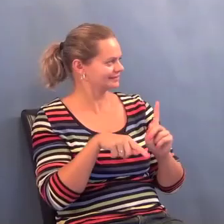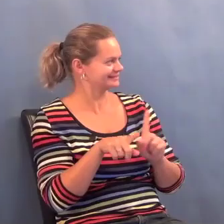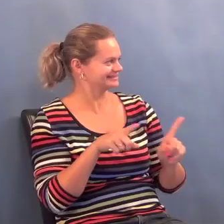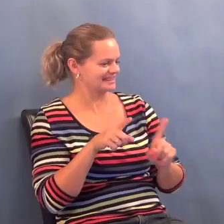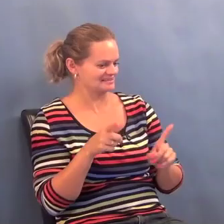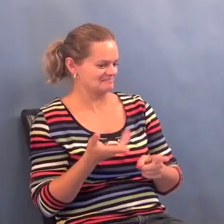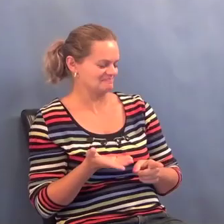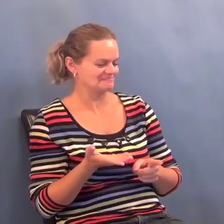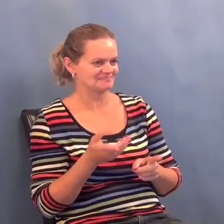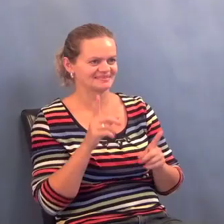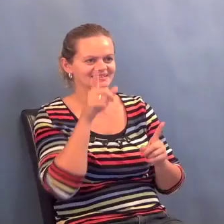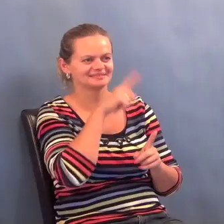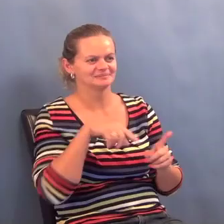Należy uważać przy tym znaku.